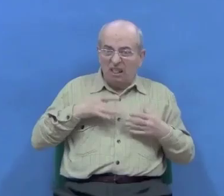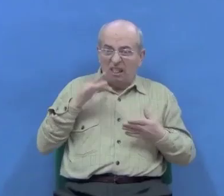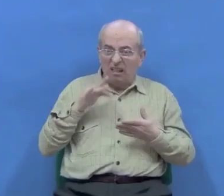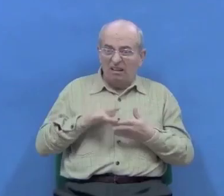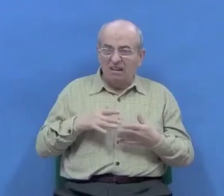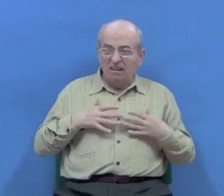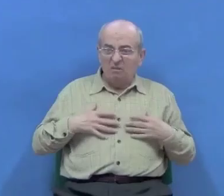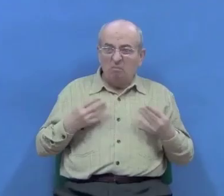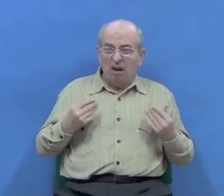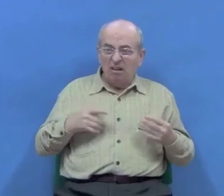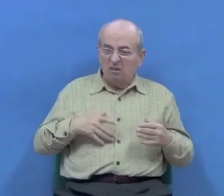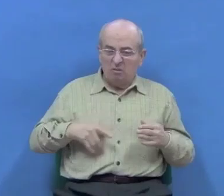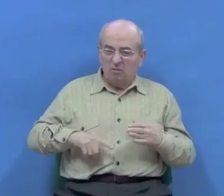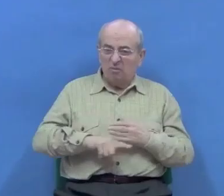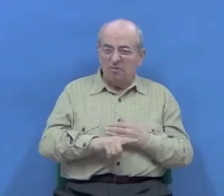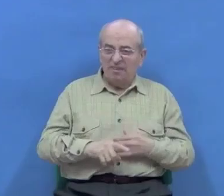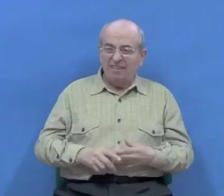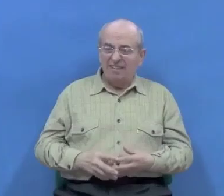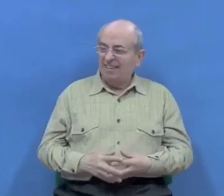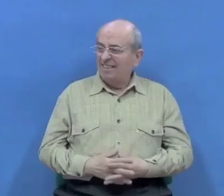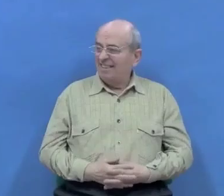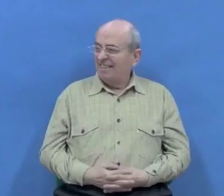Kot nie lubi wody. Uciekł.